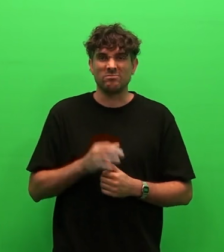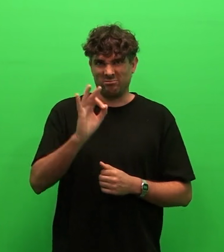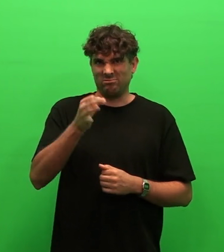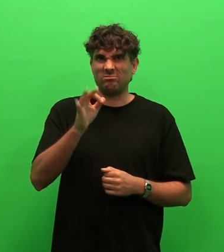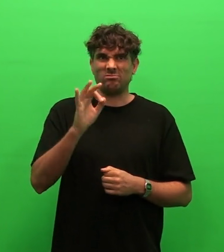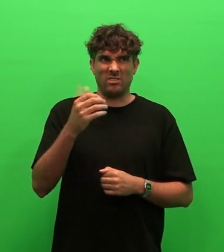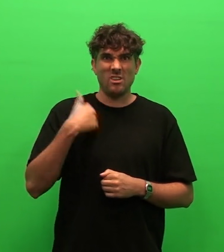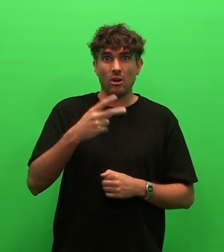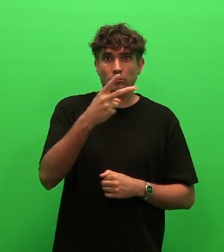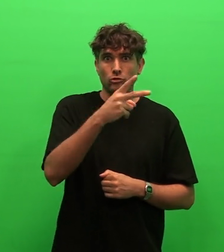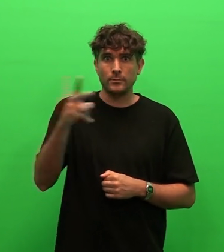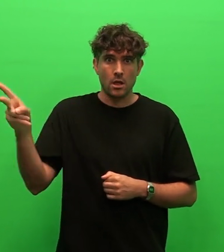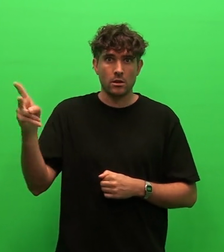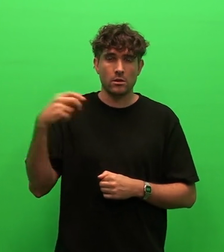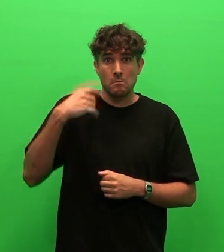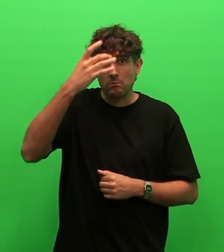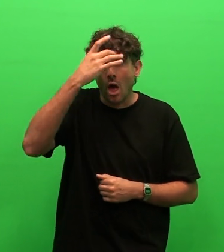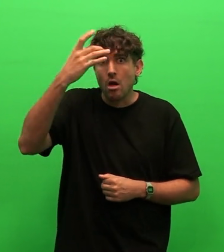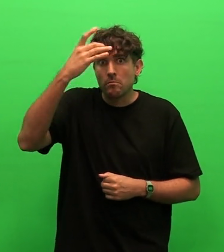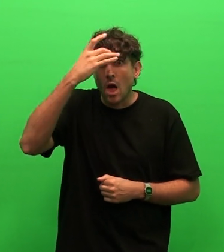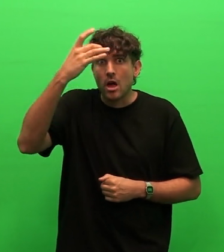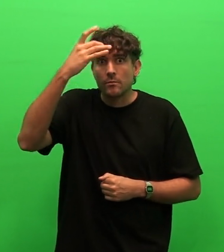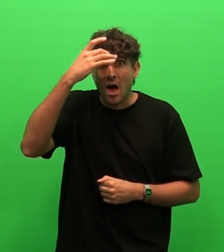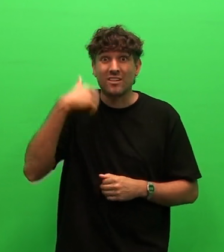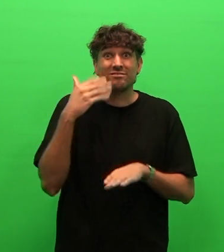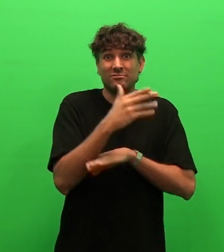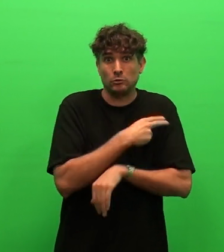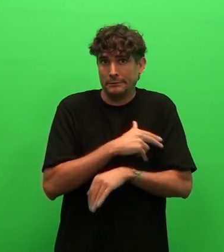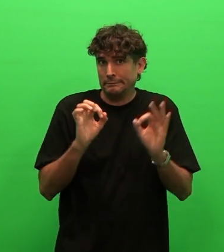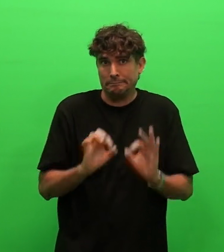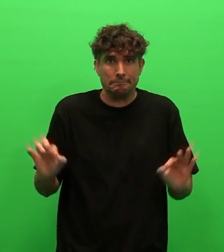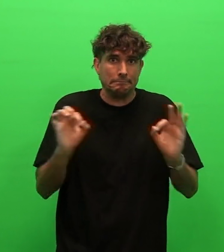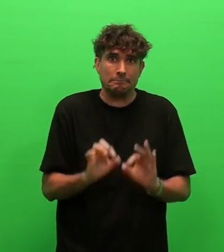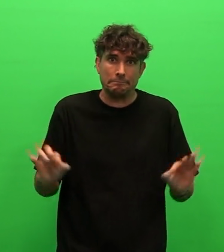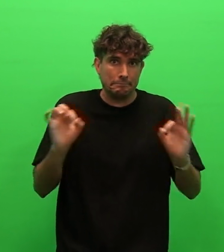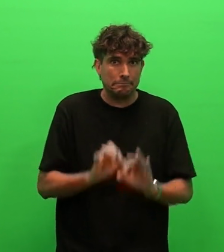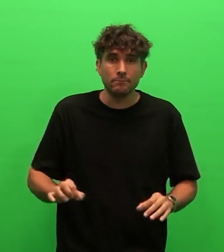Sí, ja fa dues setmanes que em fa molt mal el cap i no he anat a l'hospital.